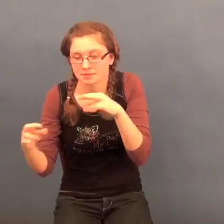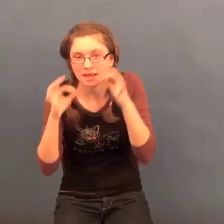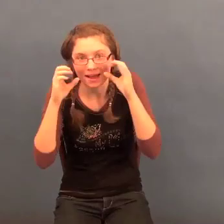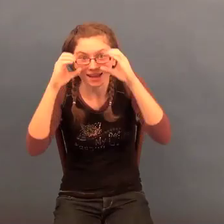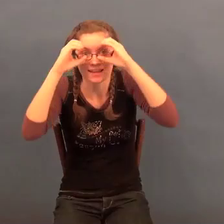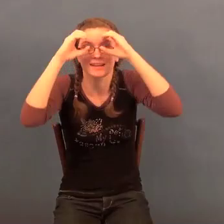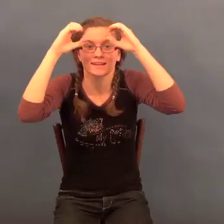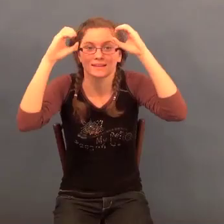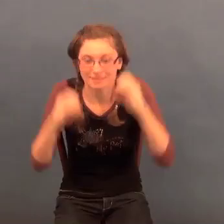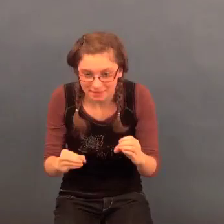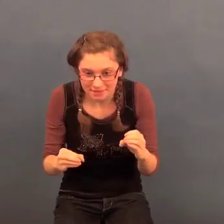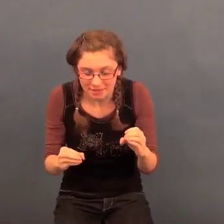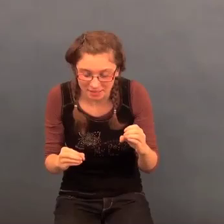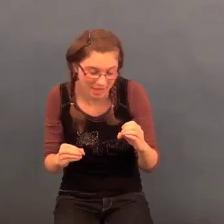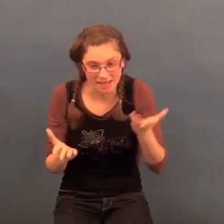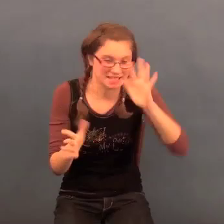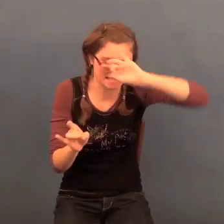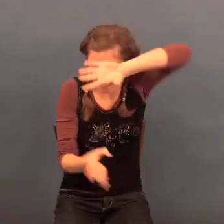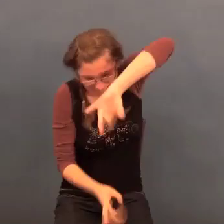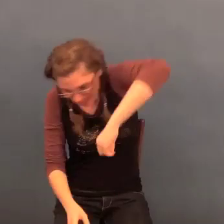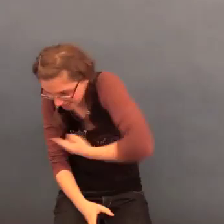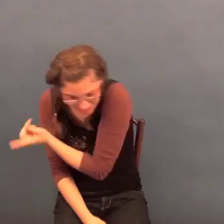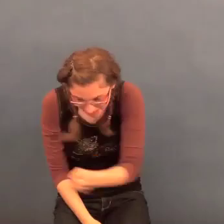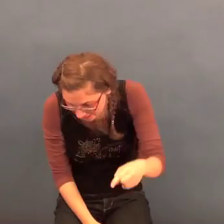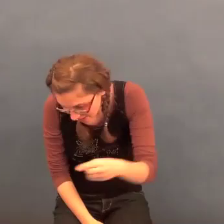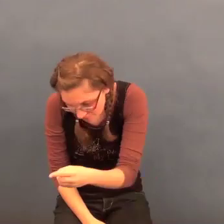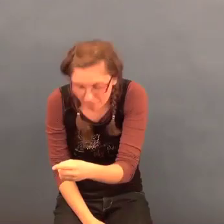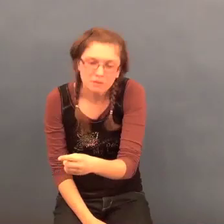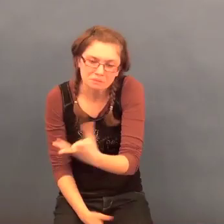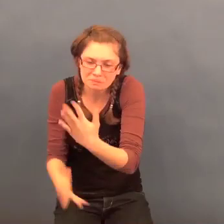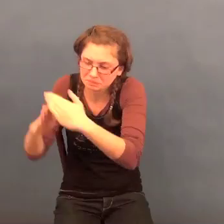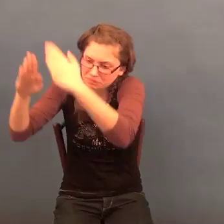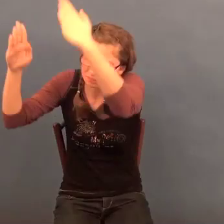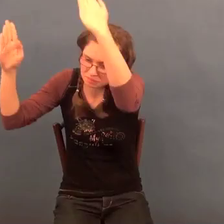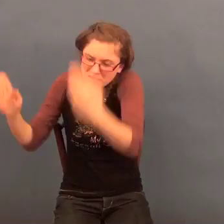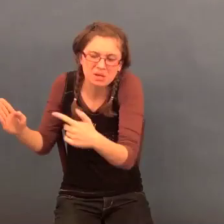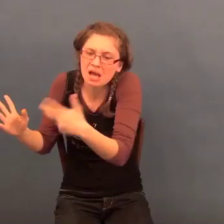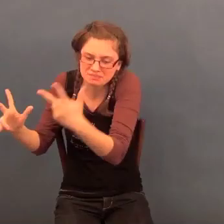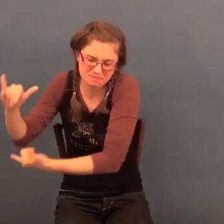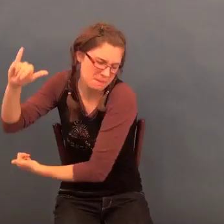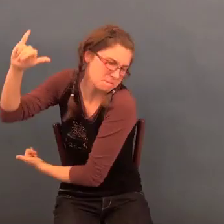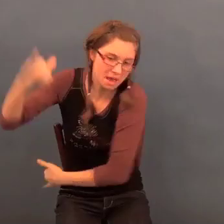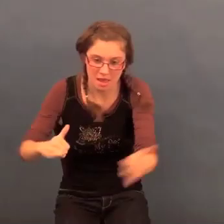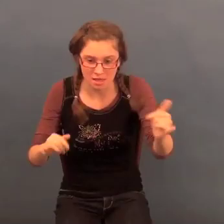Kot odkłada lornetkę i szybko zbiega na dół, wchodzi do jakiegoś budynku, a stamtąd ktoś go wyrzuca kopniakiem.